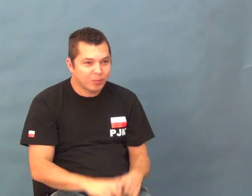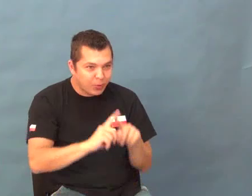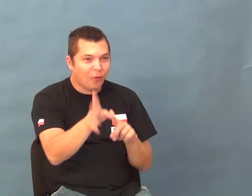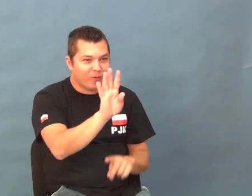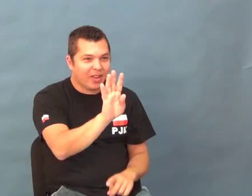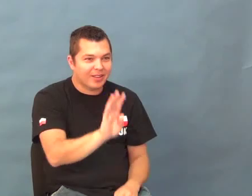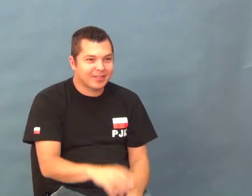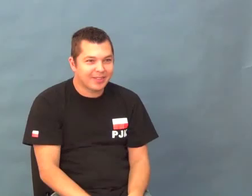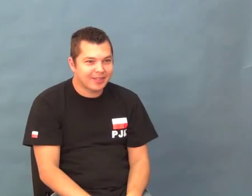Po czwartej.